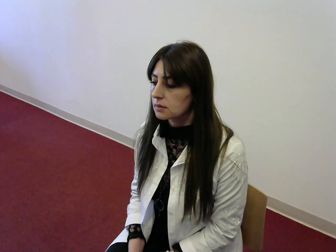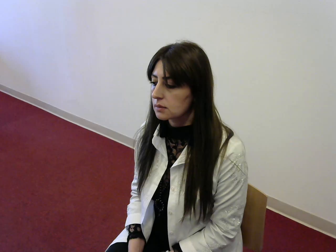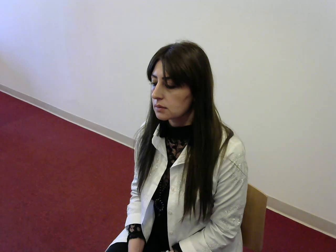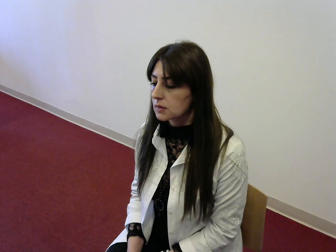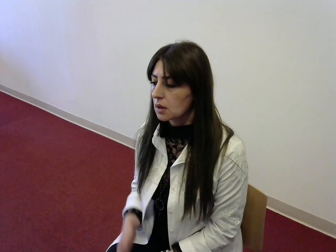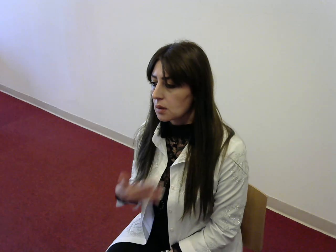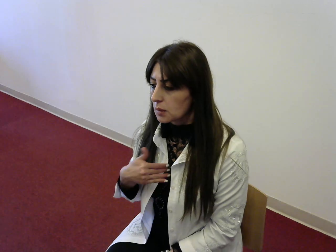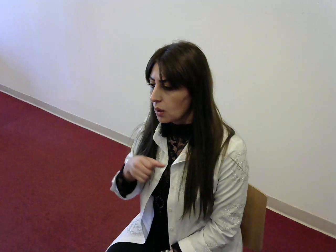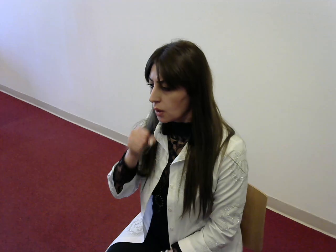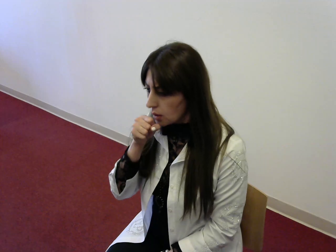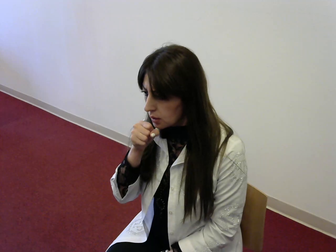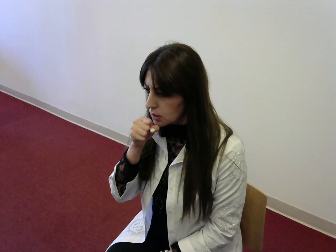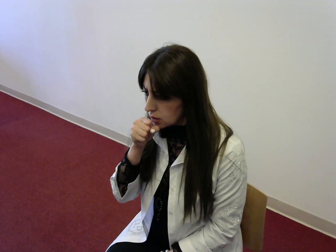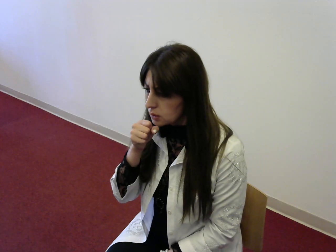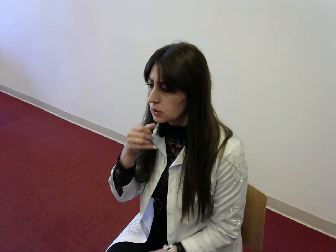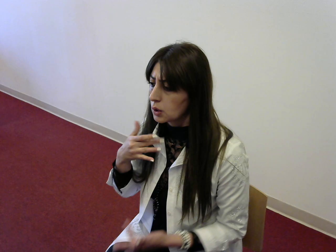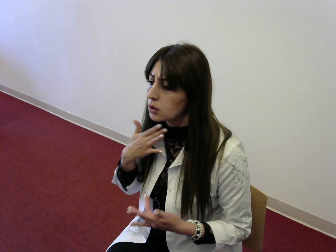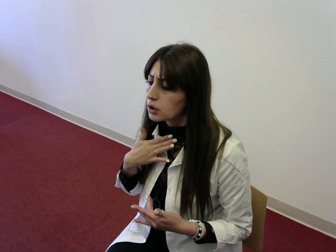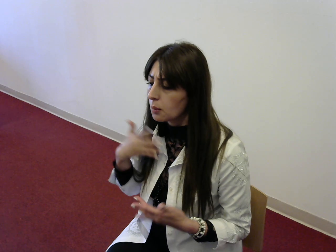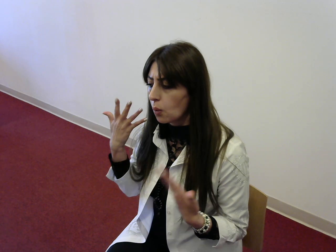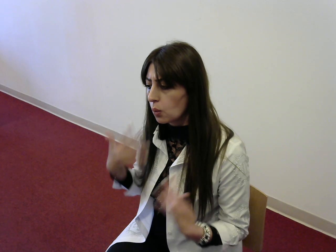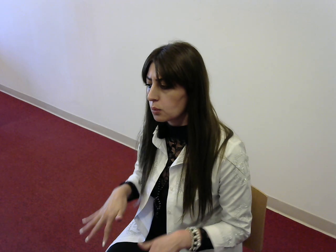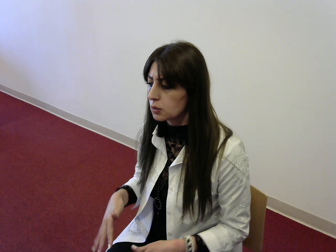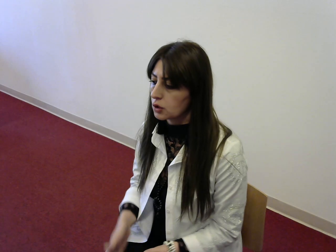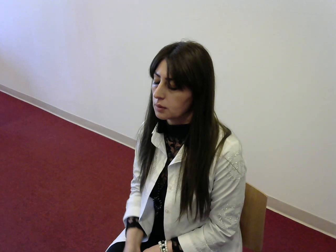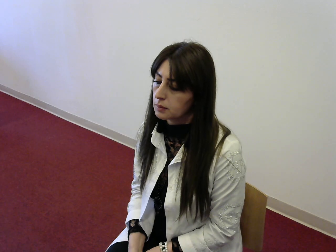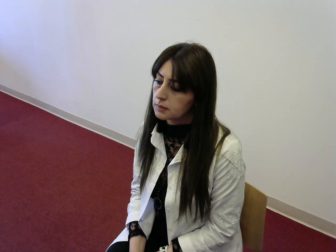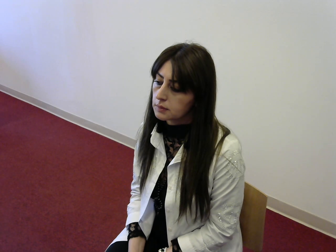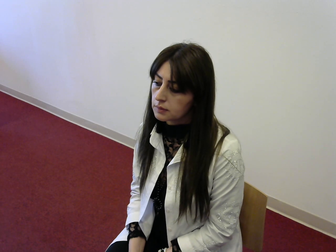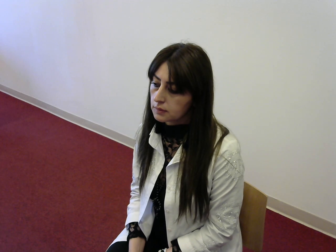Mən zökəm olmuşam